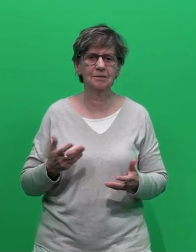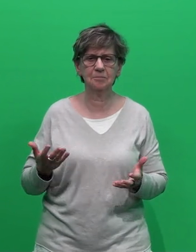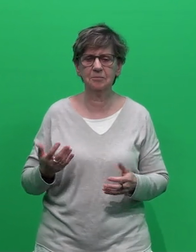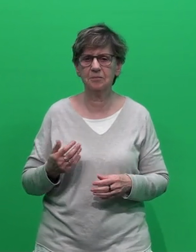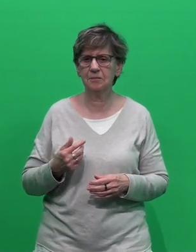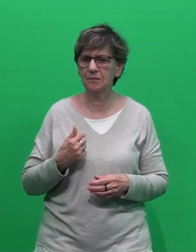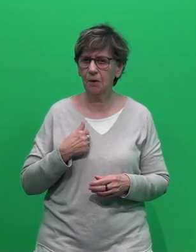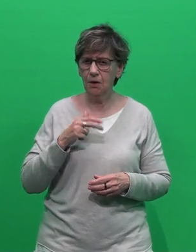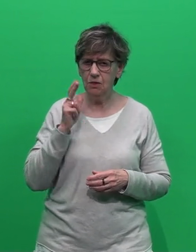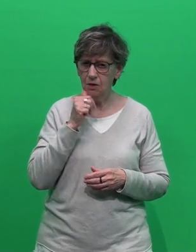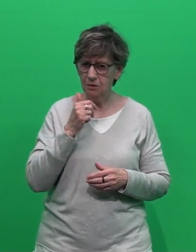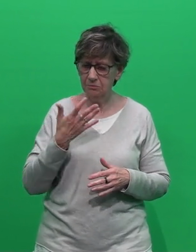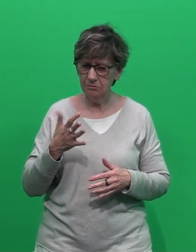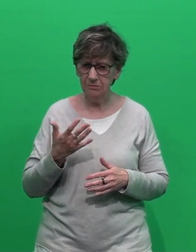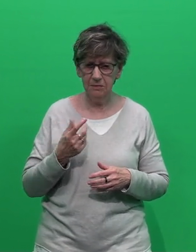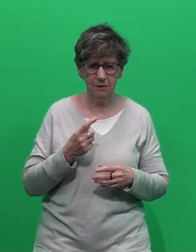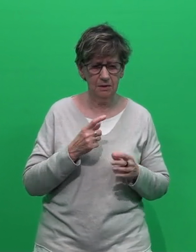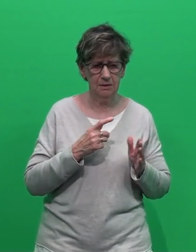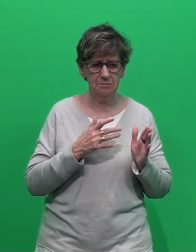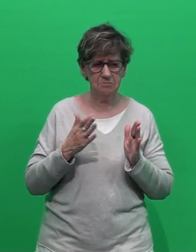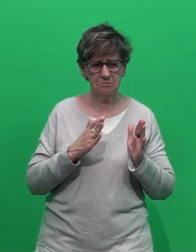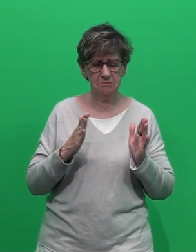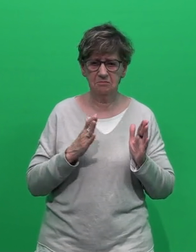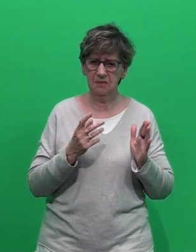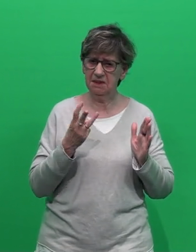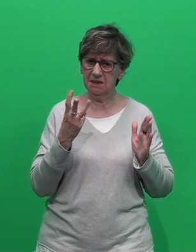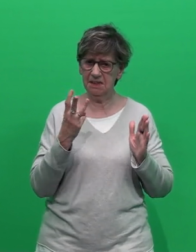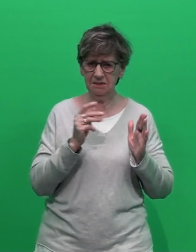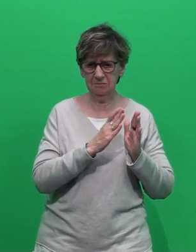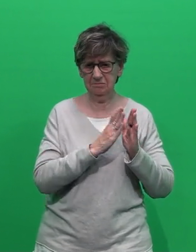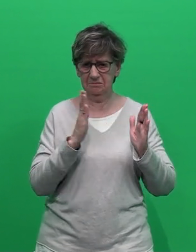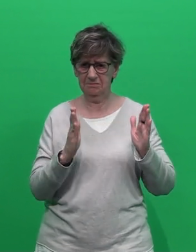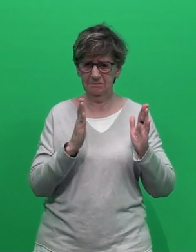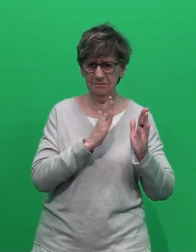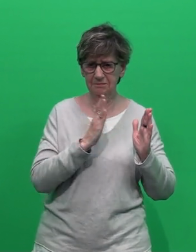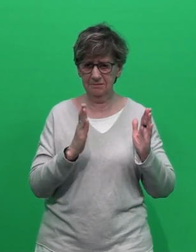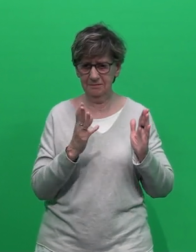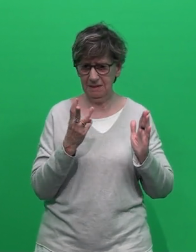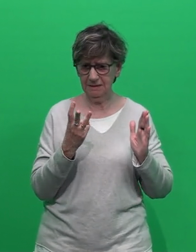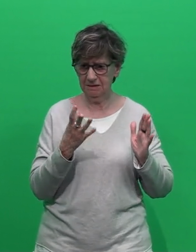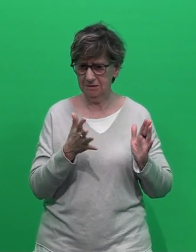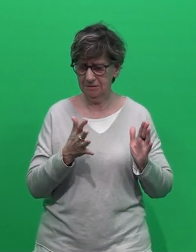Doncs sento que em fa mal, més o menys diria que un tres de dolor.